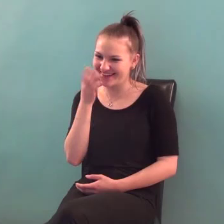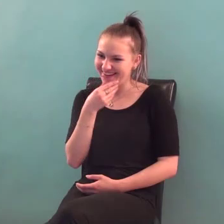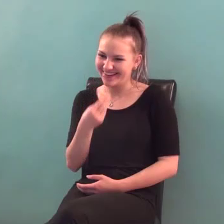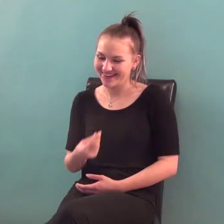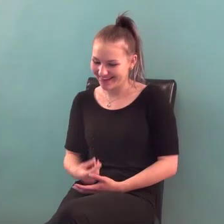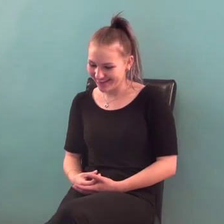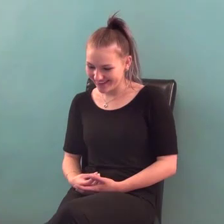Mikołaj.